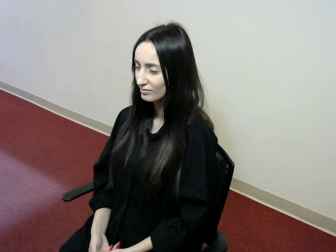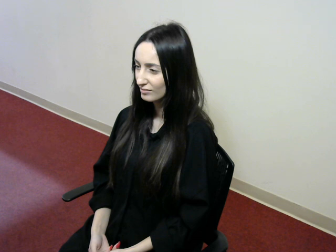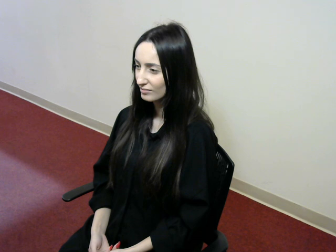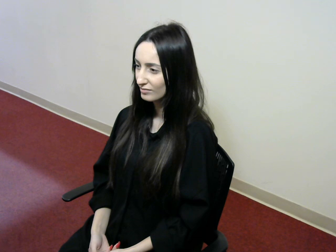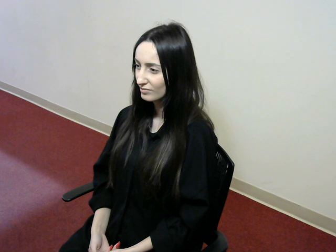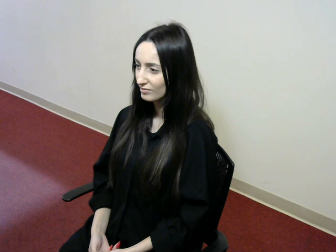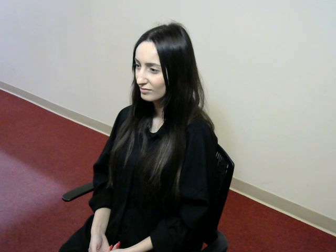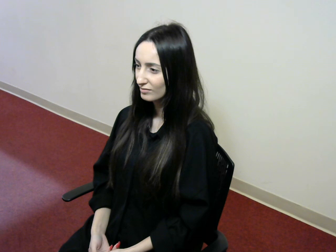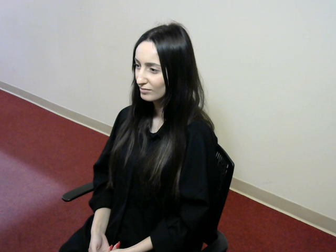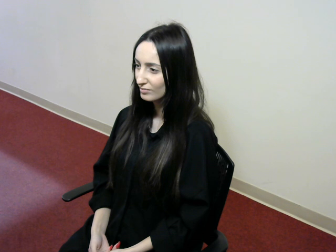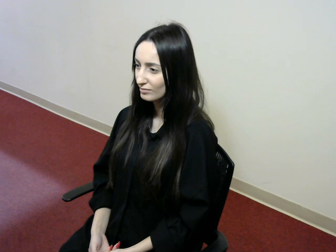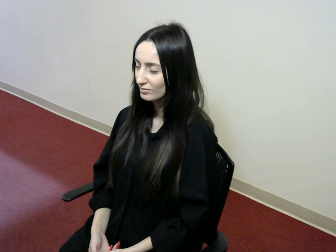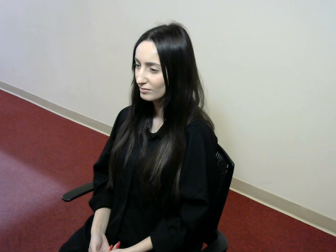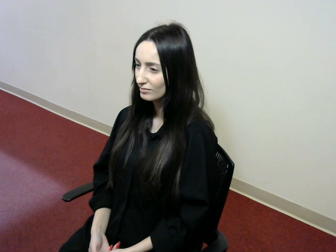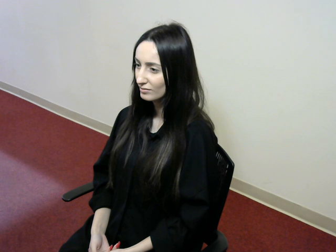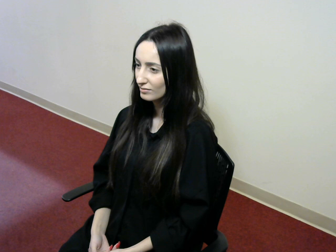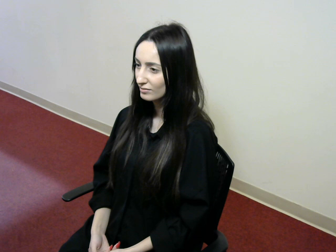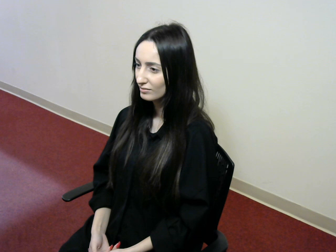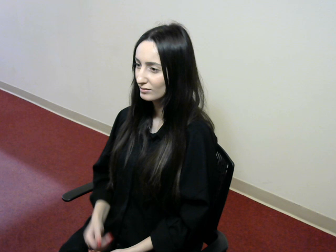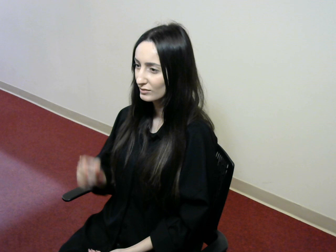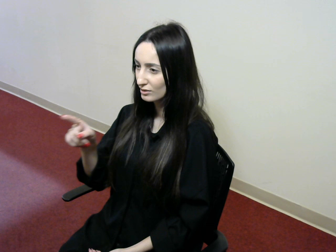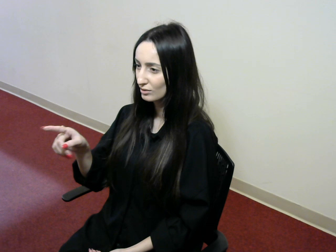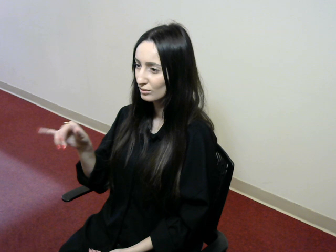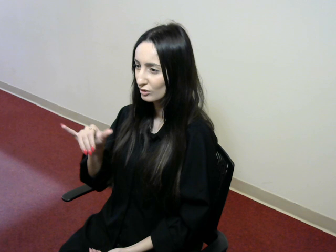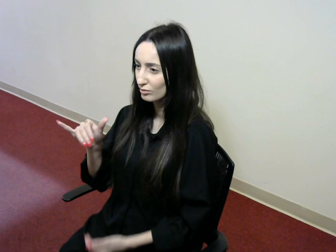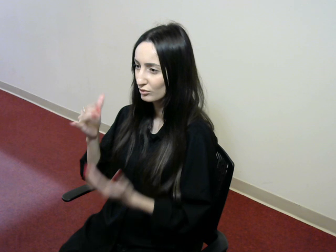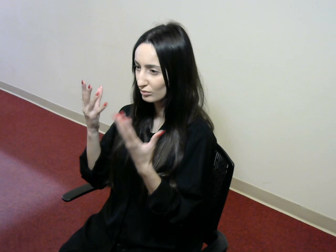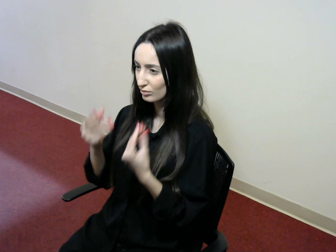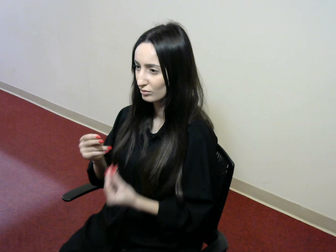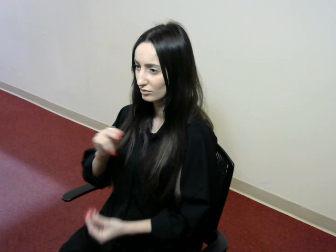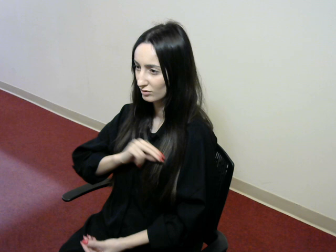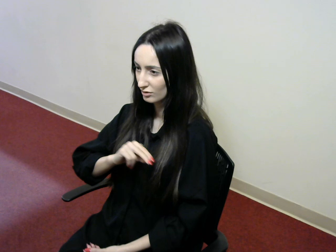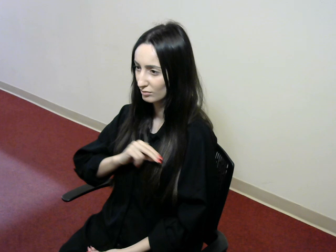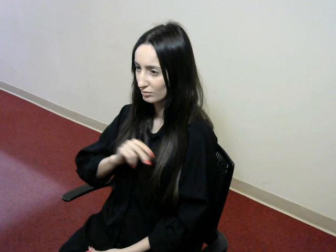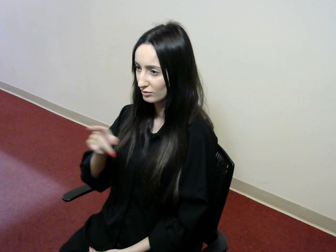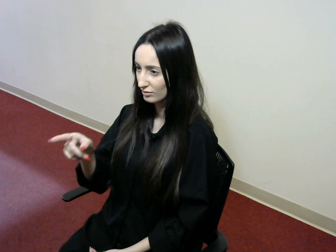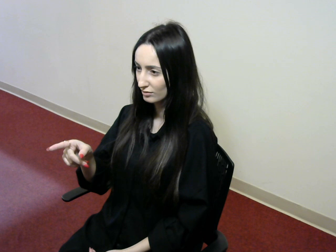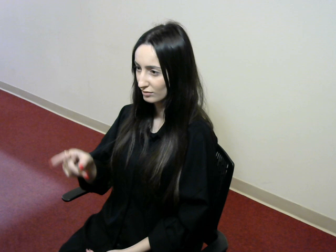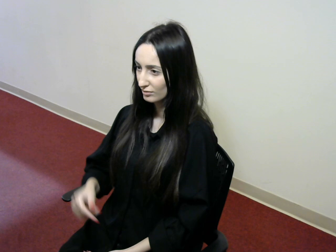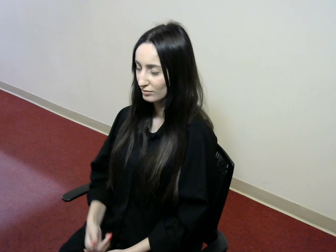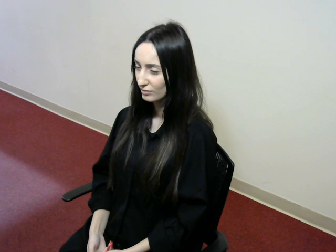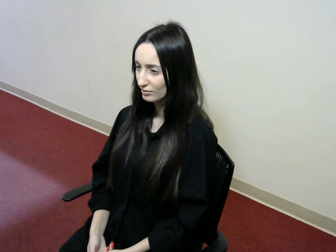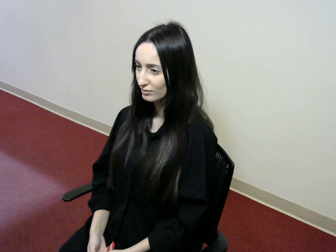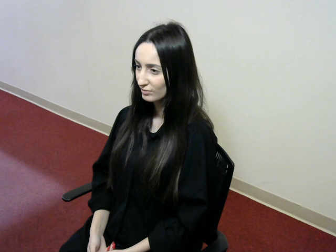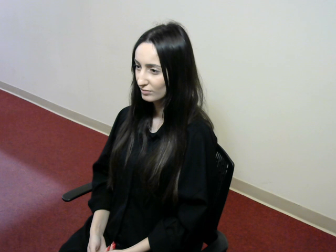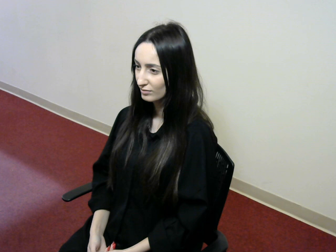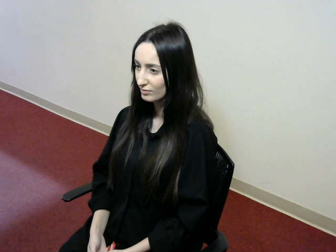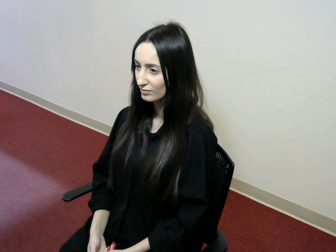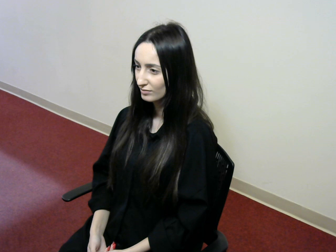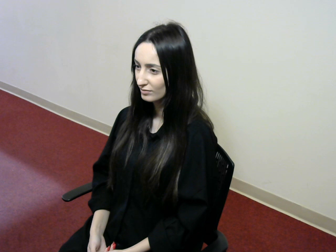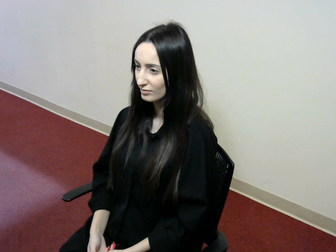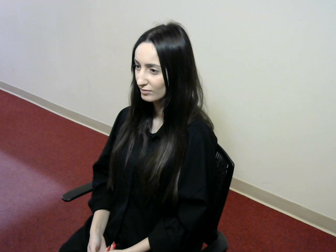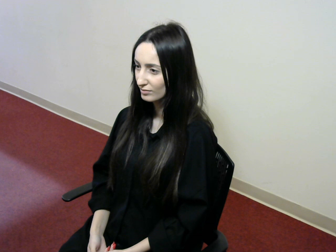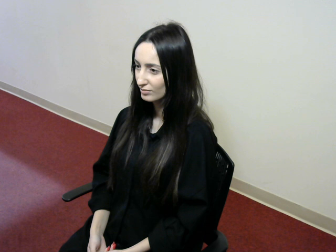Sən şənbə günü işləyirsən?